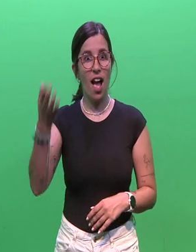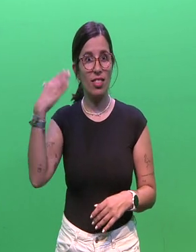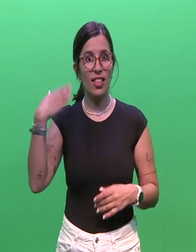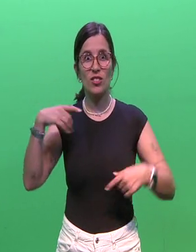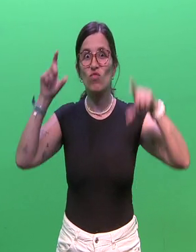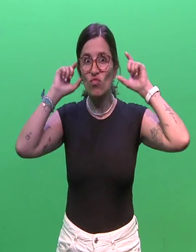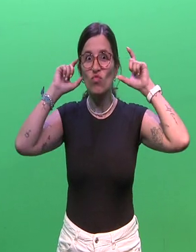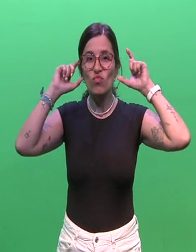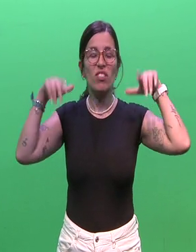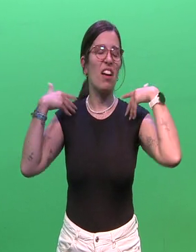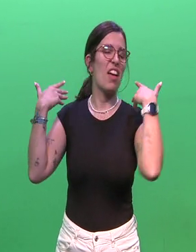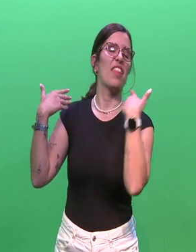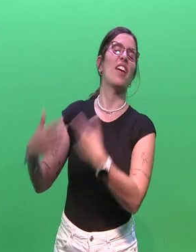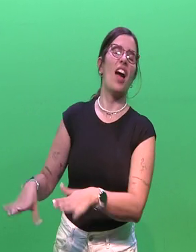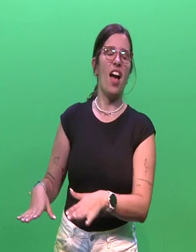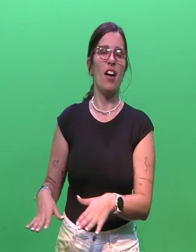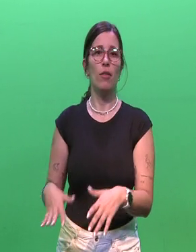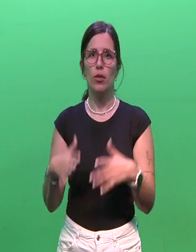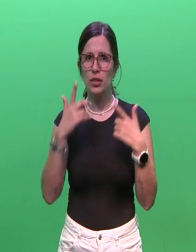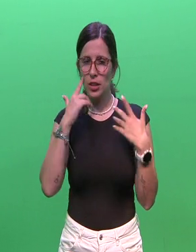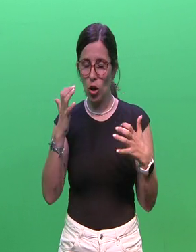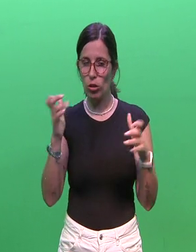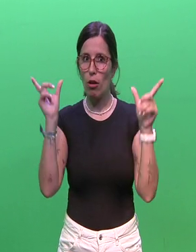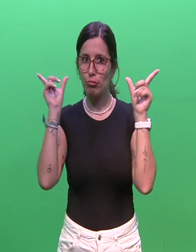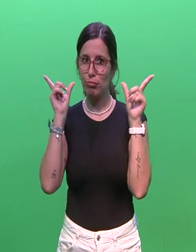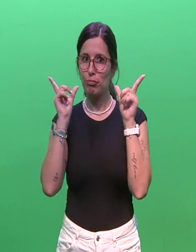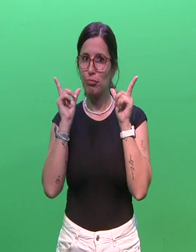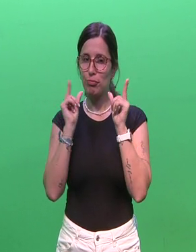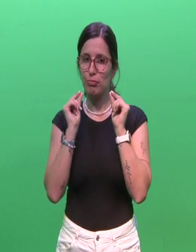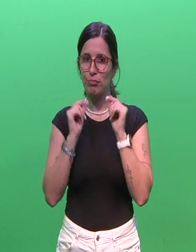Abans portava audiòfons, però els vaig deixar i es nota que perdut audició.